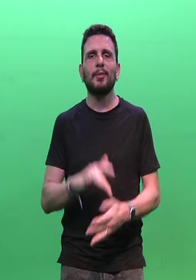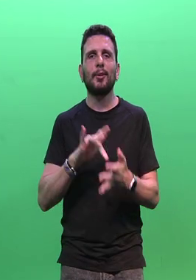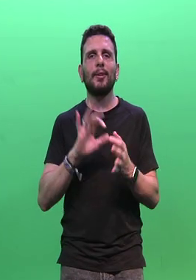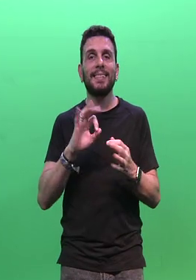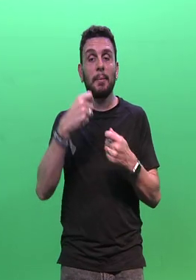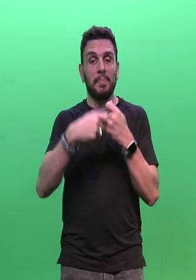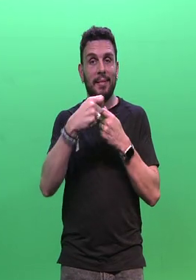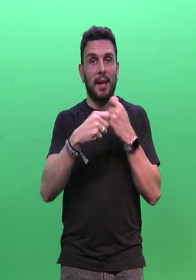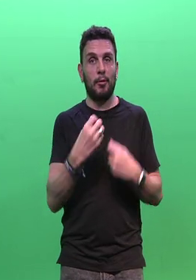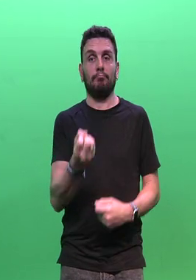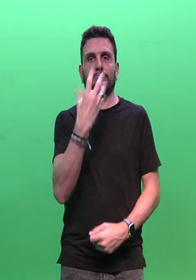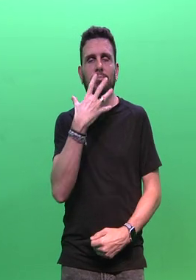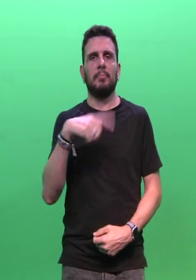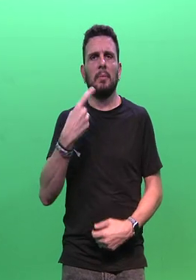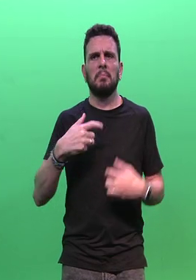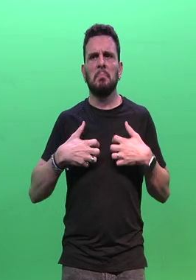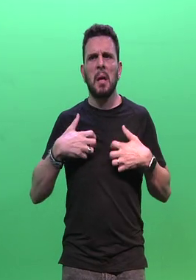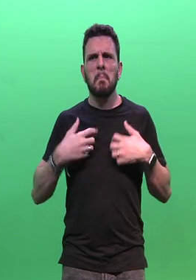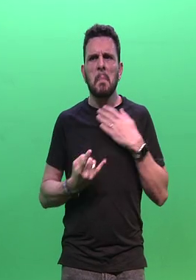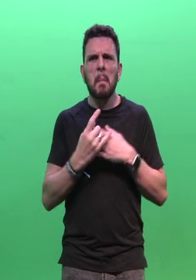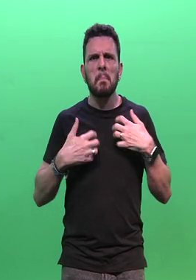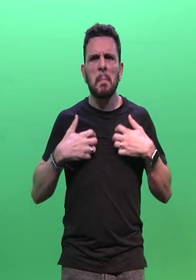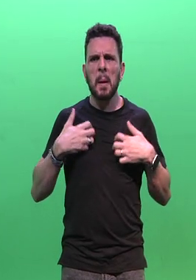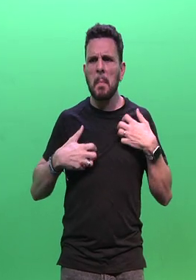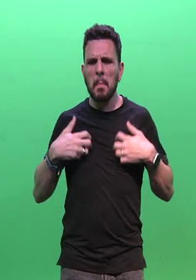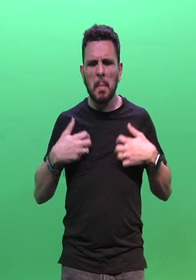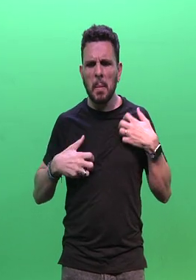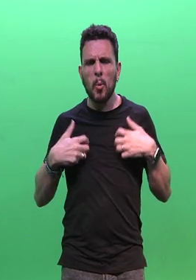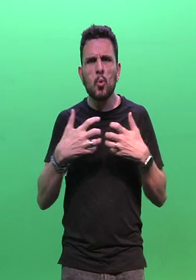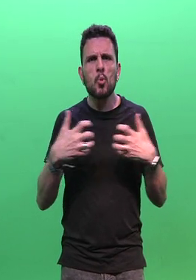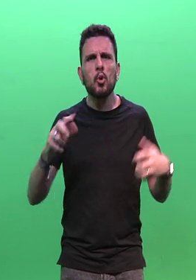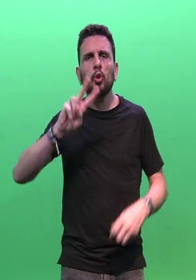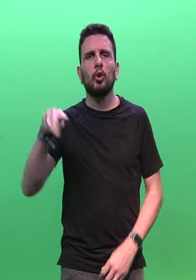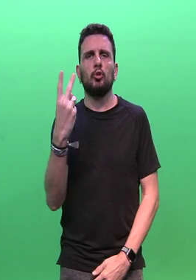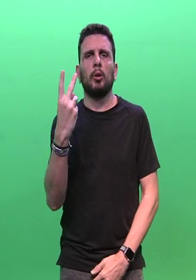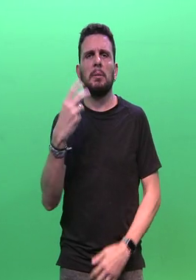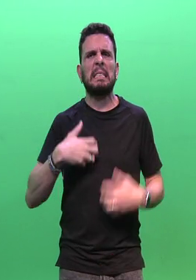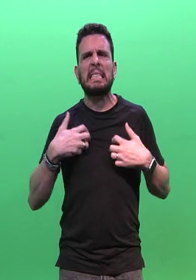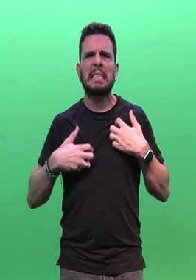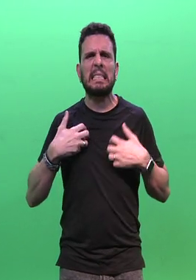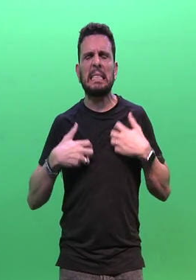Si em menjo un plàtan després em pica el cos durant dues hores, tinc picors.